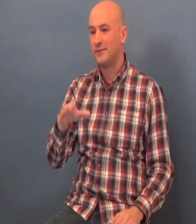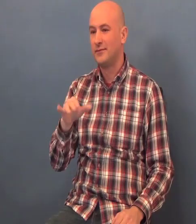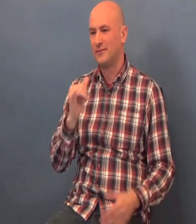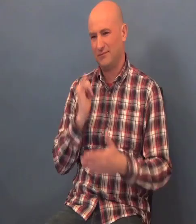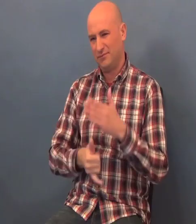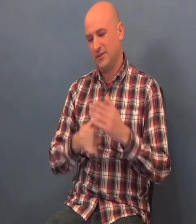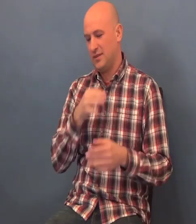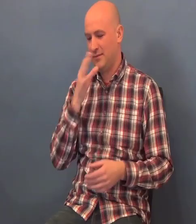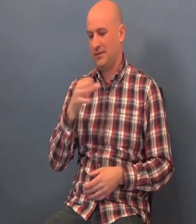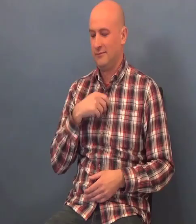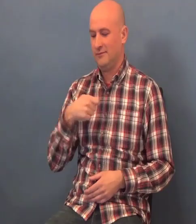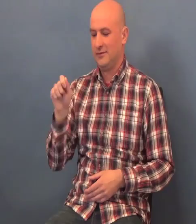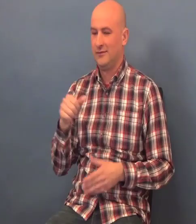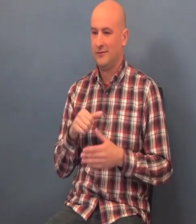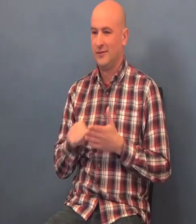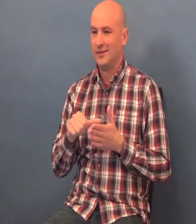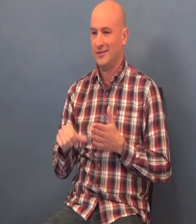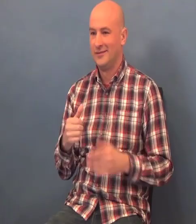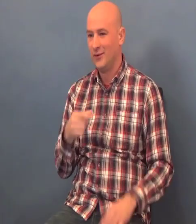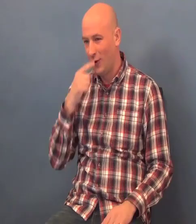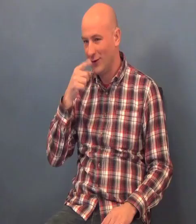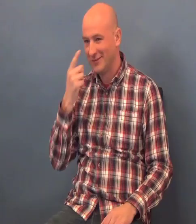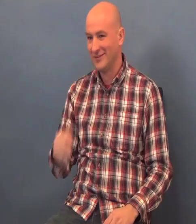Lepiej by było opuścić i razem pojechać na wycieczkę do Olsztyna.